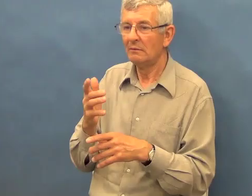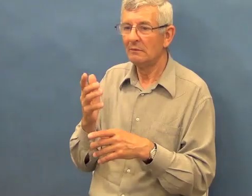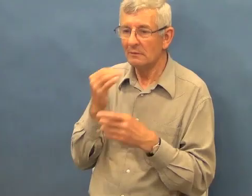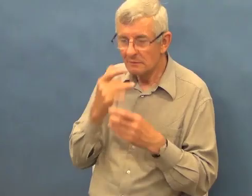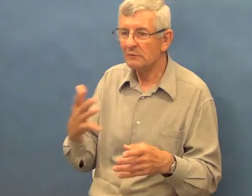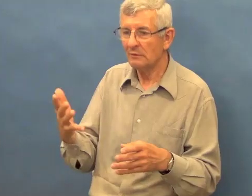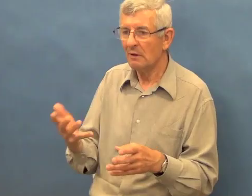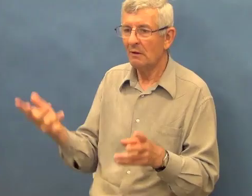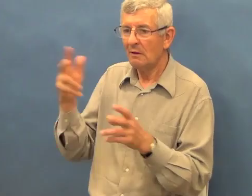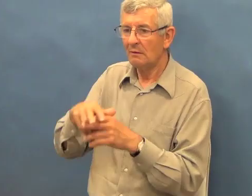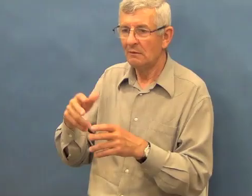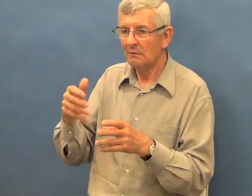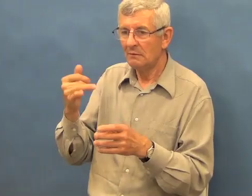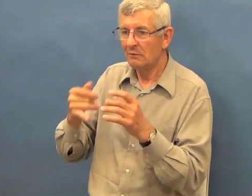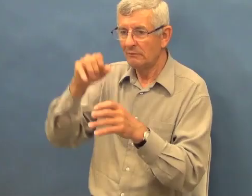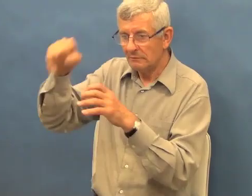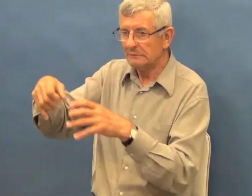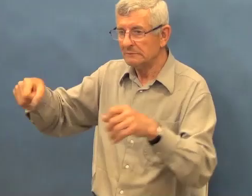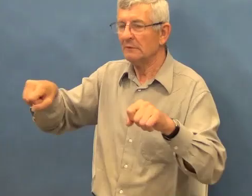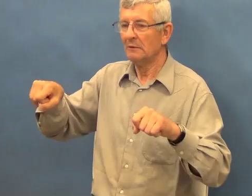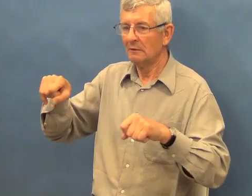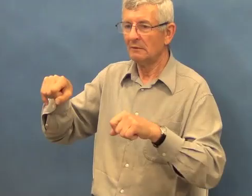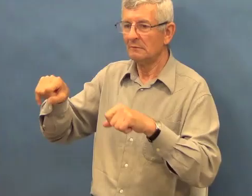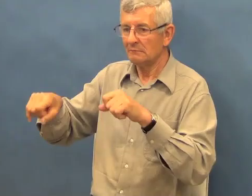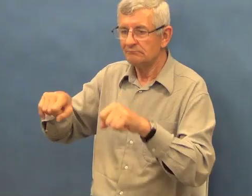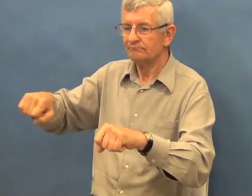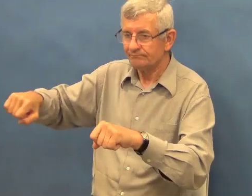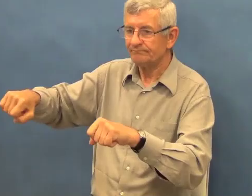Chce wsiąść na rower. Stawia kosz, trzyma i prowadzi rower.